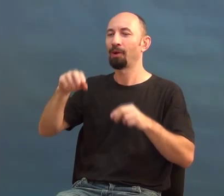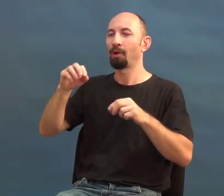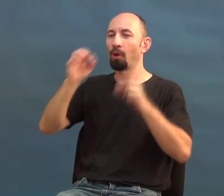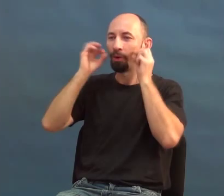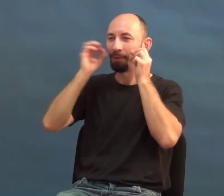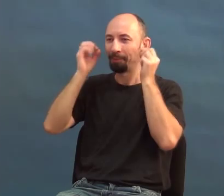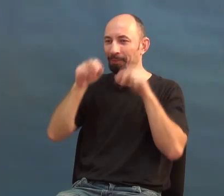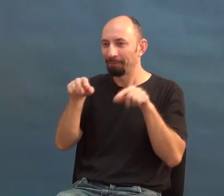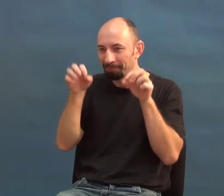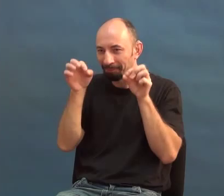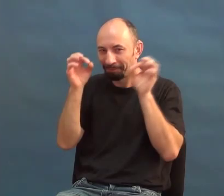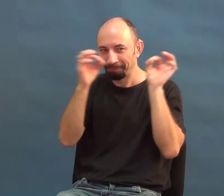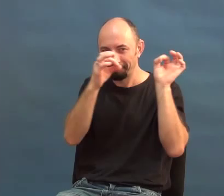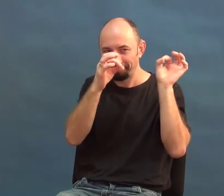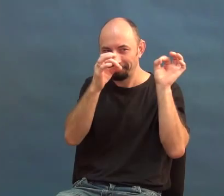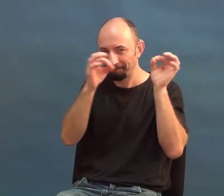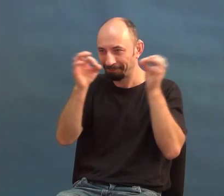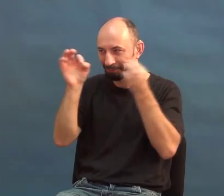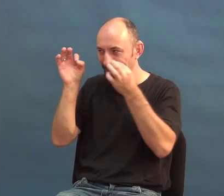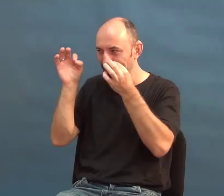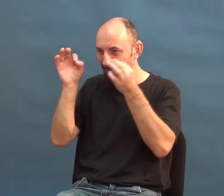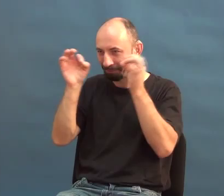Kot wodzi oczami w lewo i prawo.